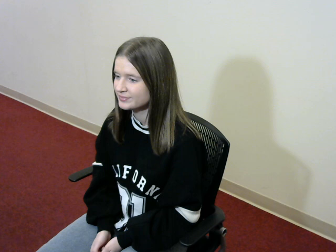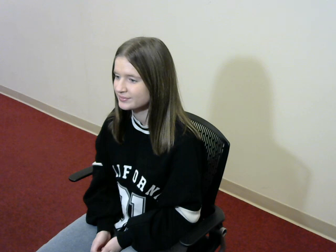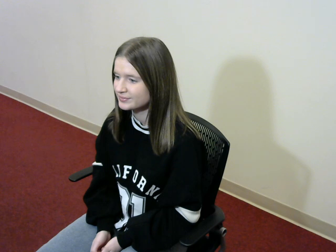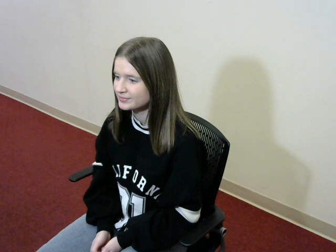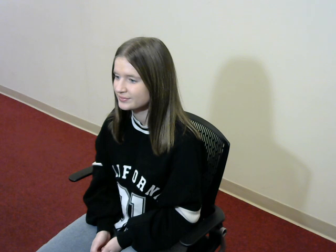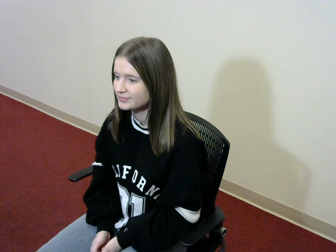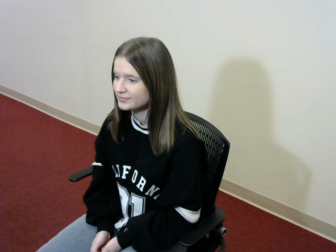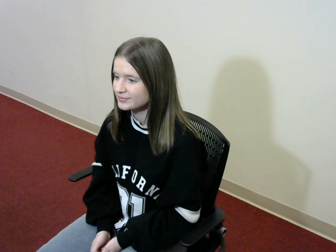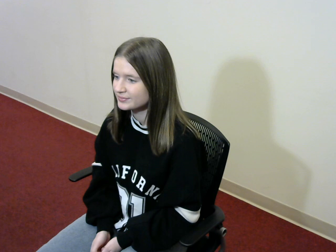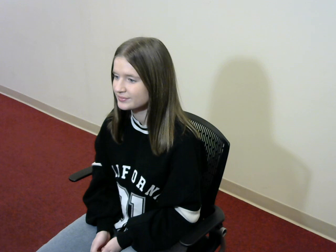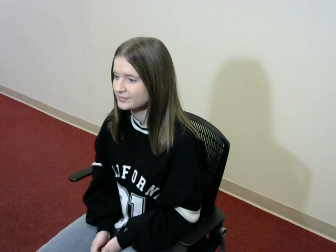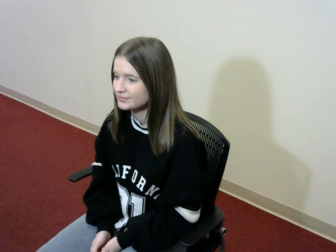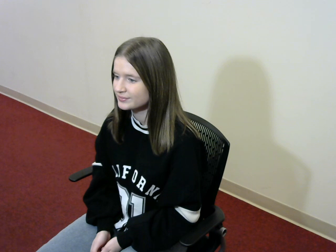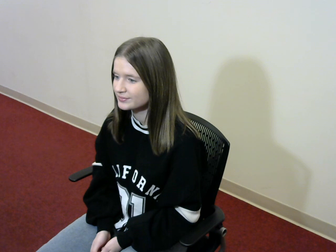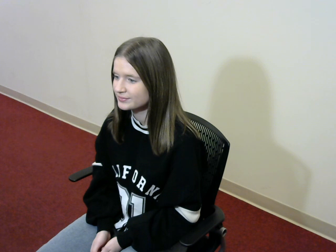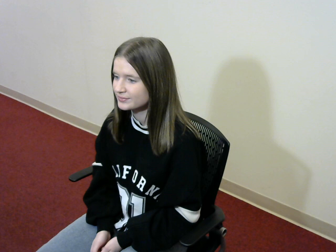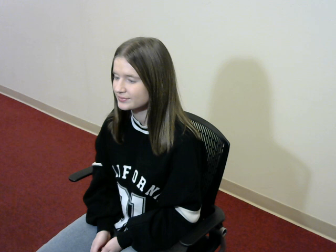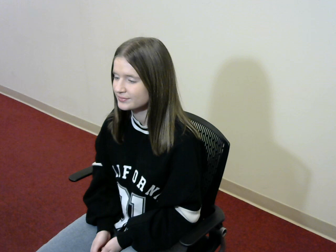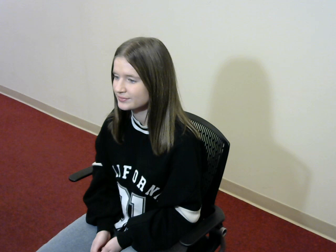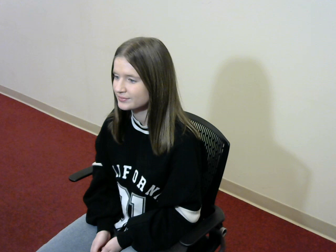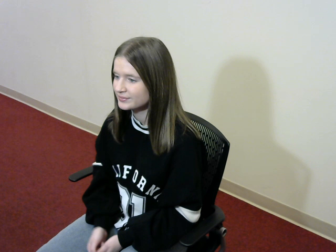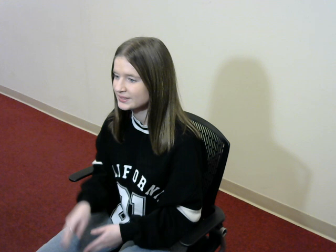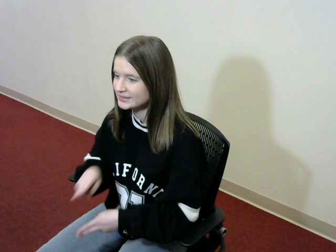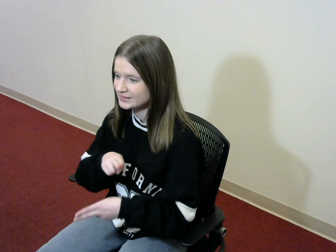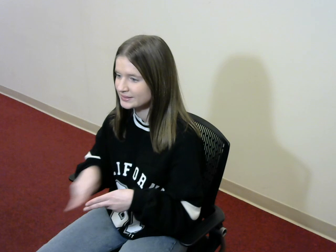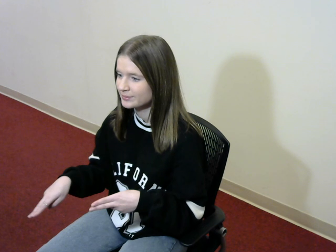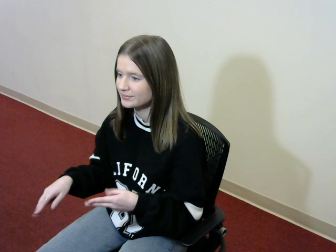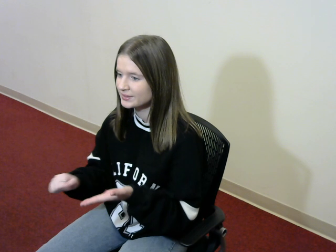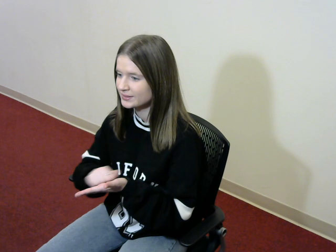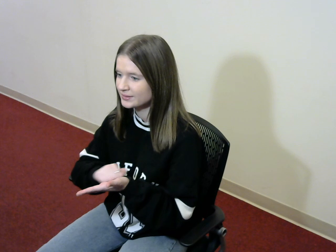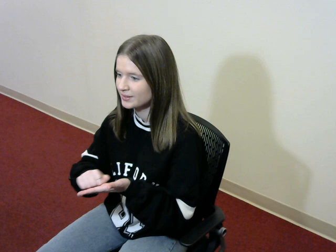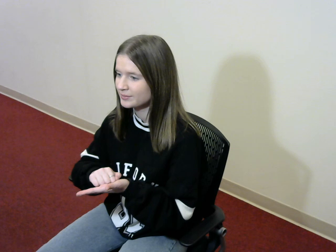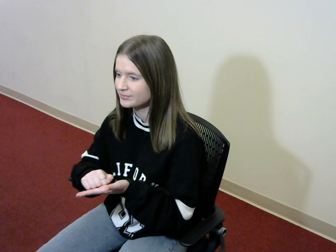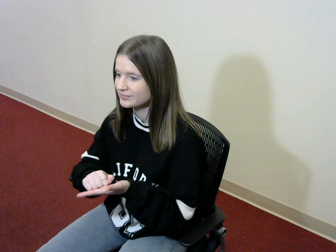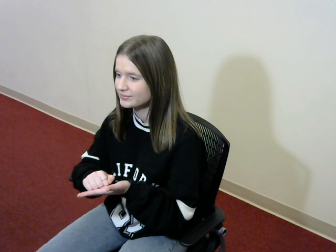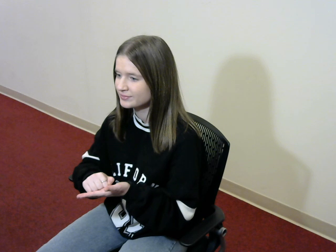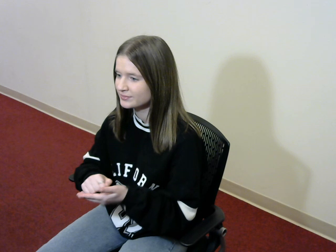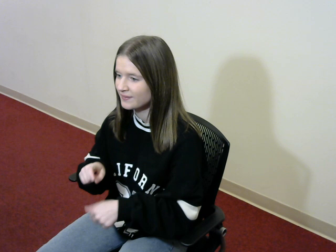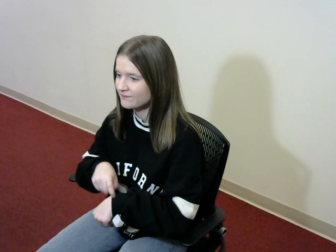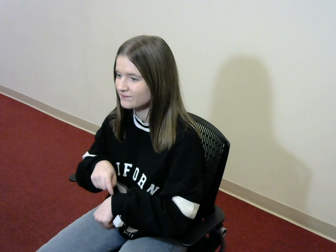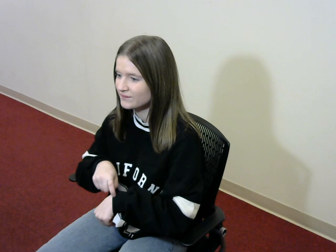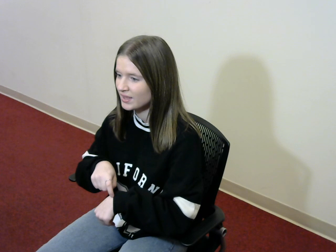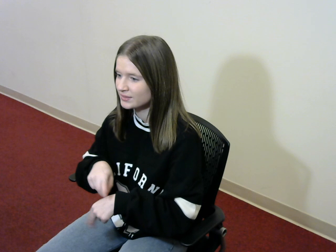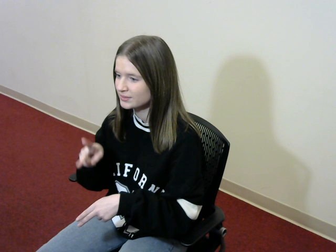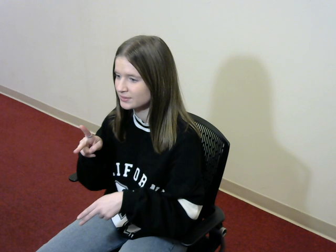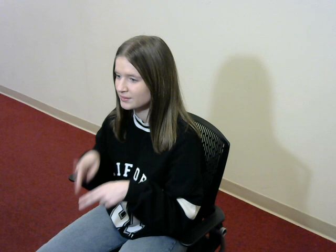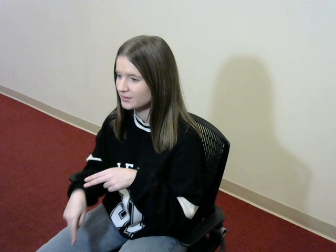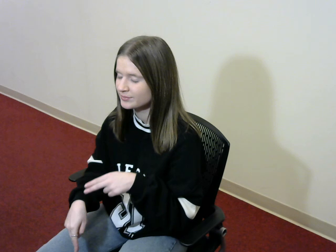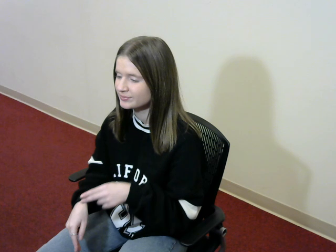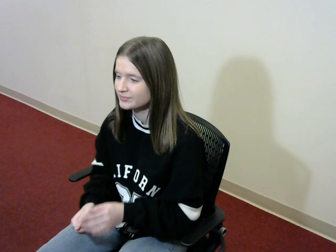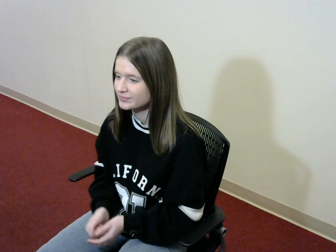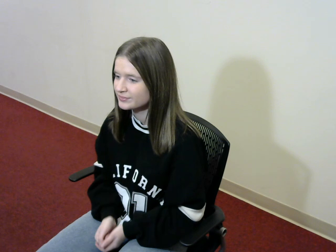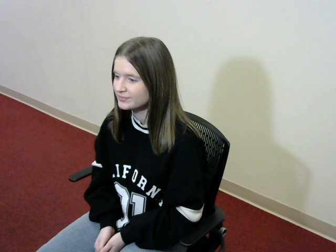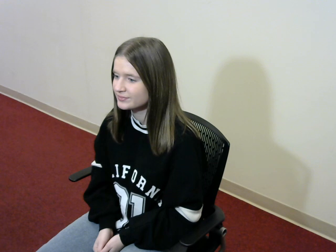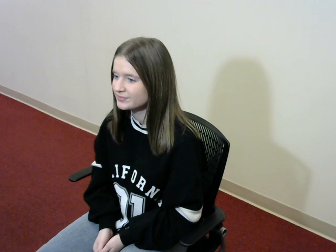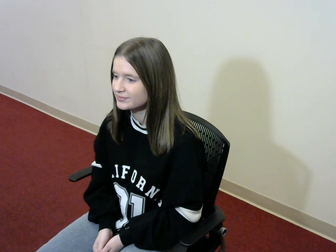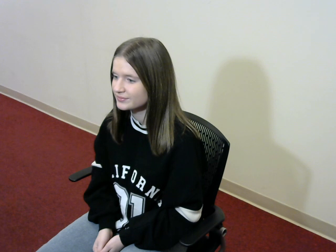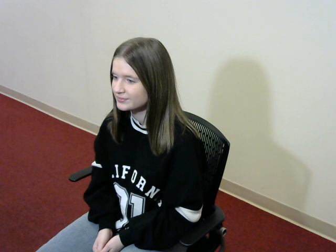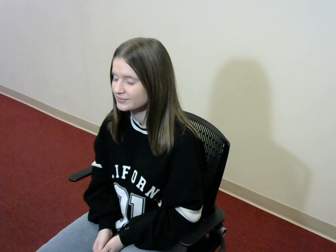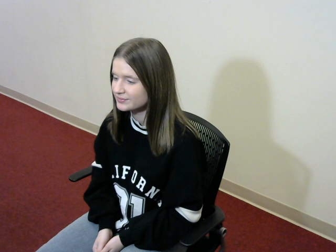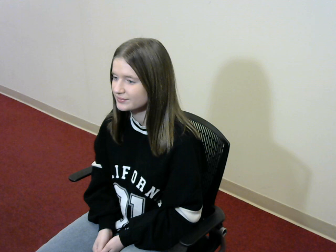İtmiş sənədin vaxtı bitib